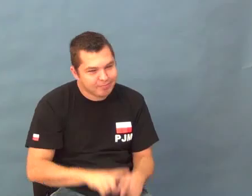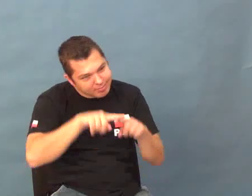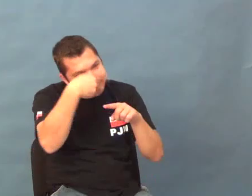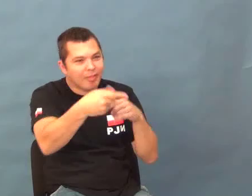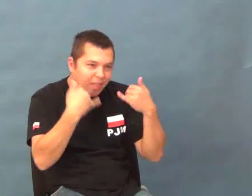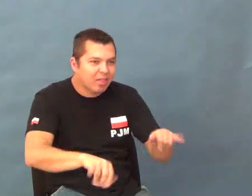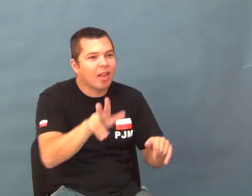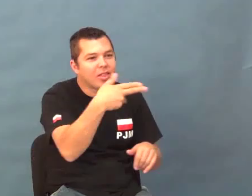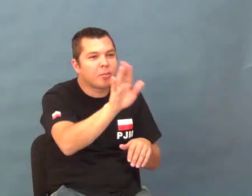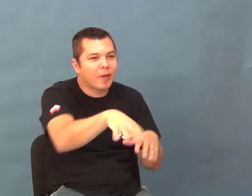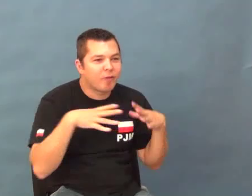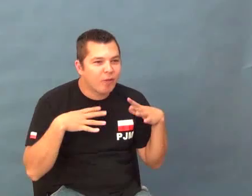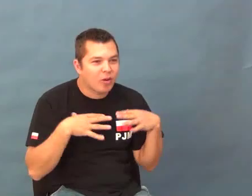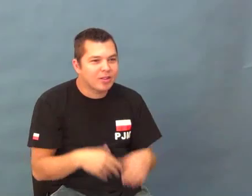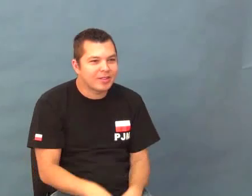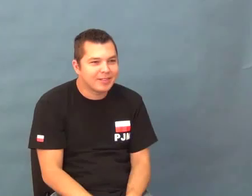Kiedy masz wolne w innym terminie?